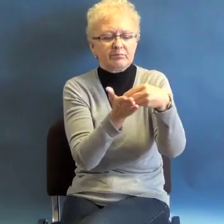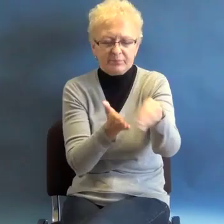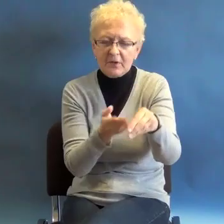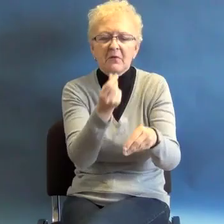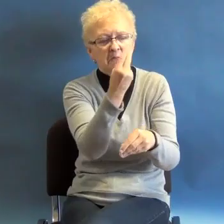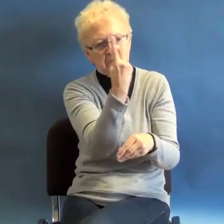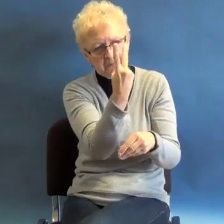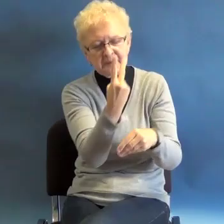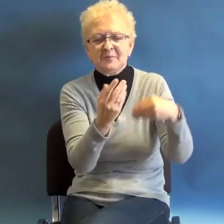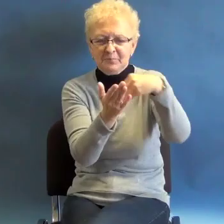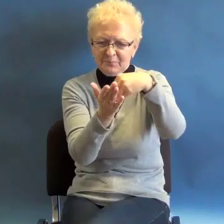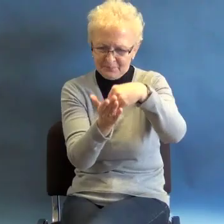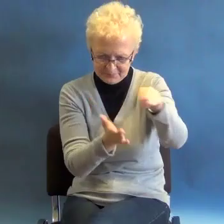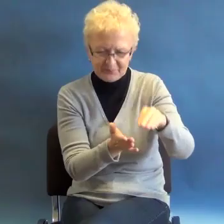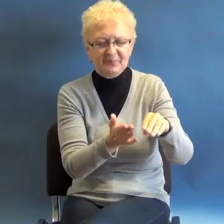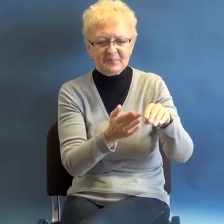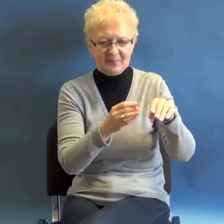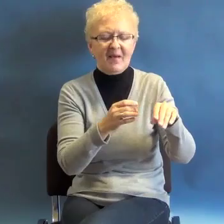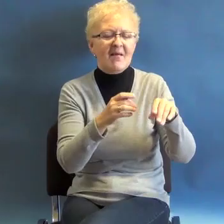Pokazuje na palcach dwa i płaci.